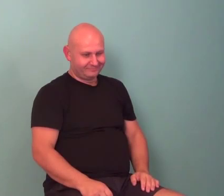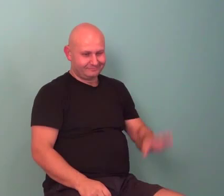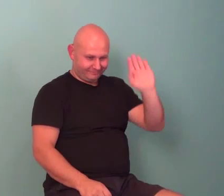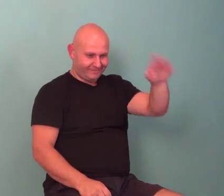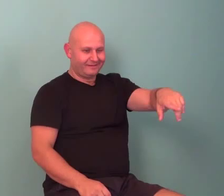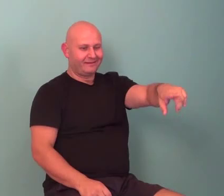Dobrze.